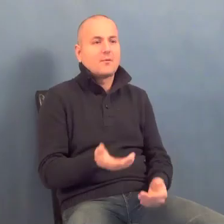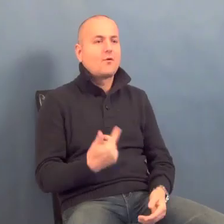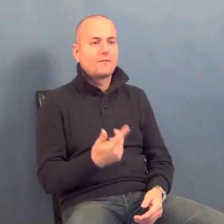Co powiesz?